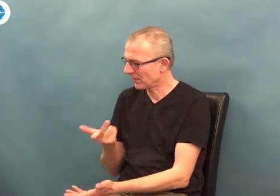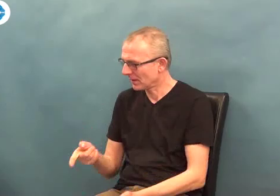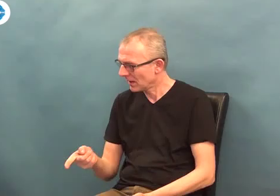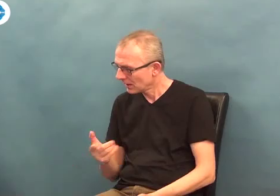Wesele?